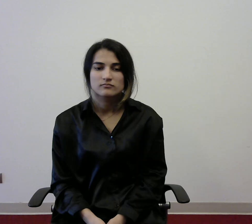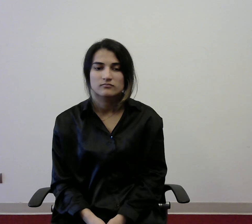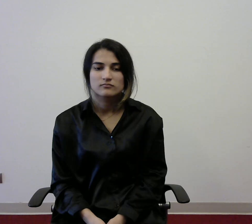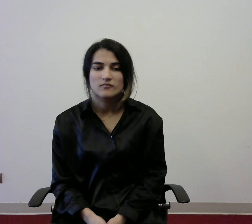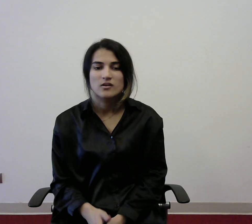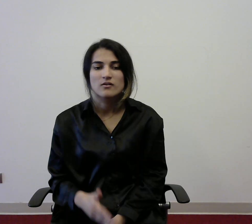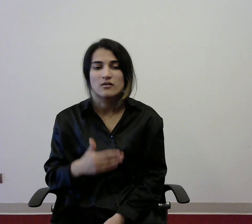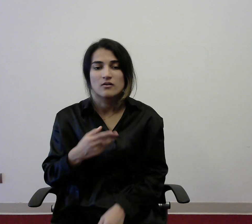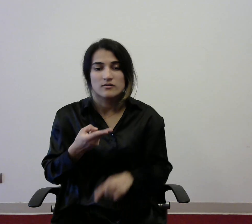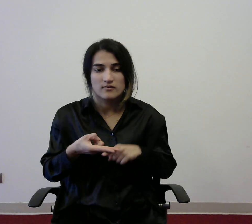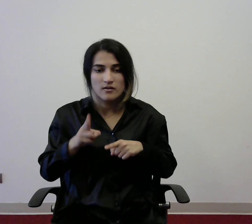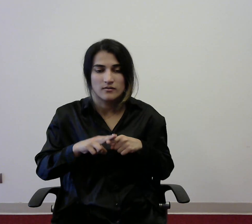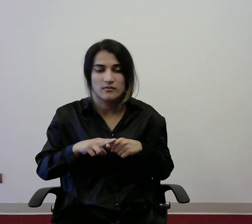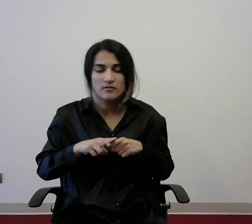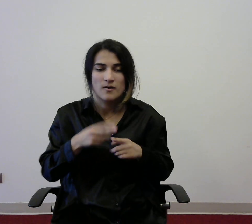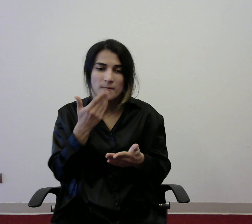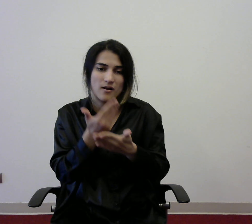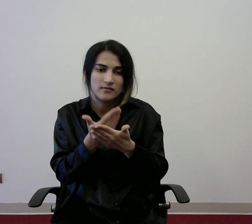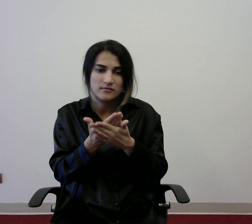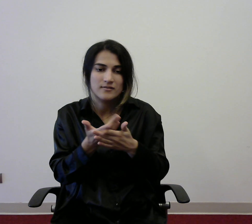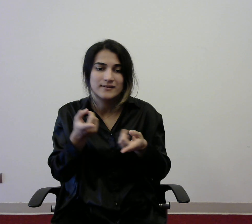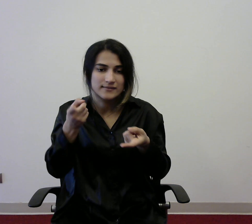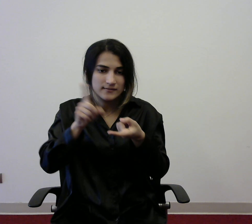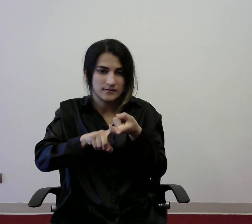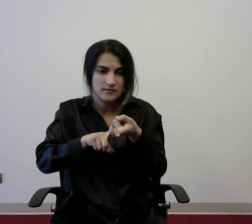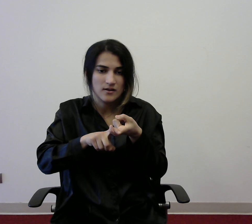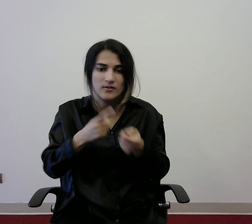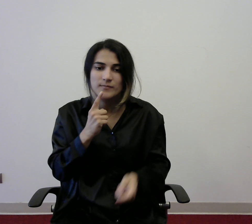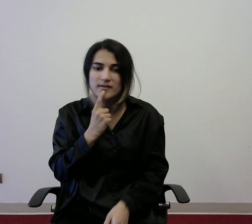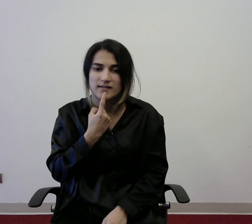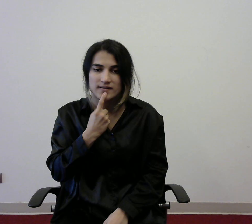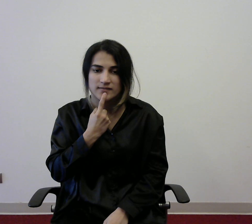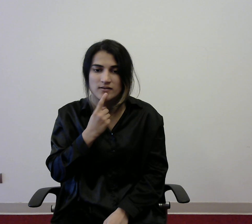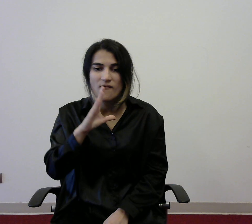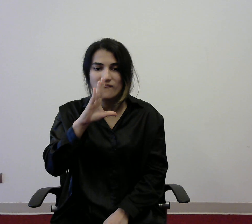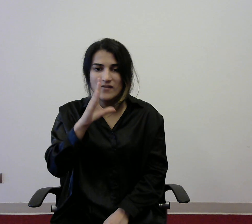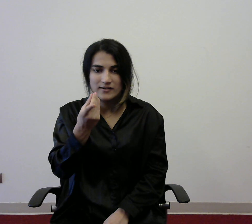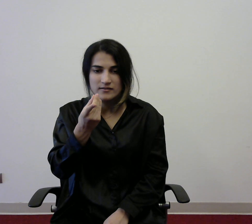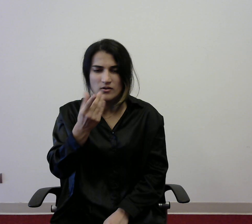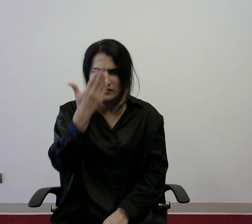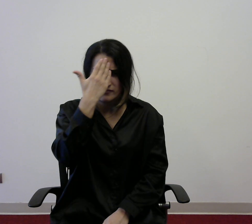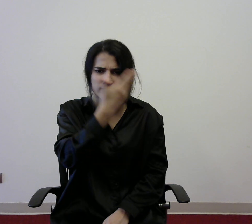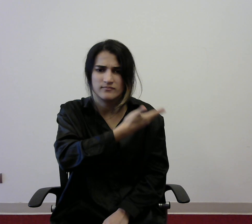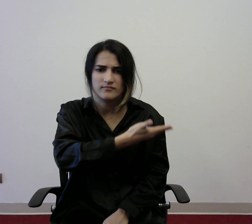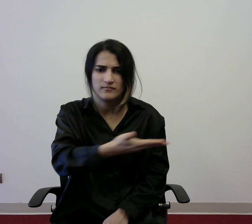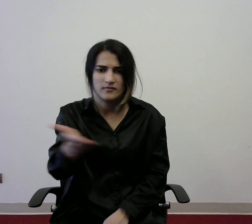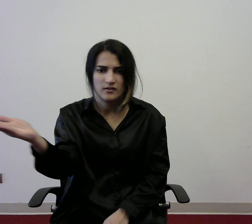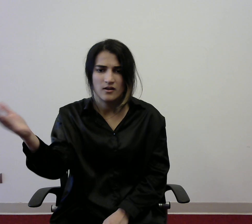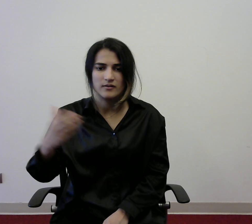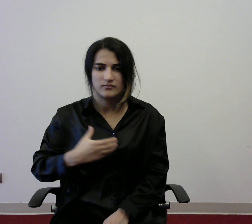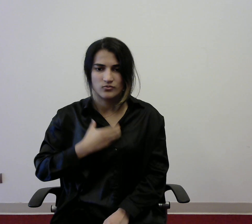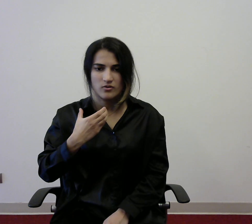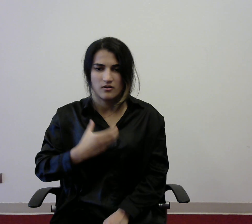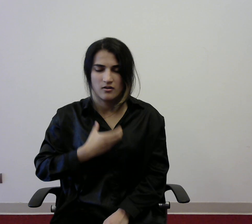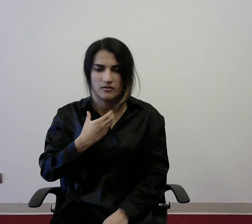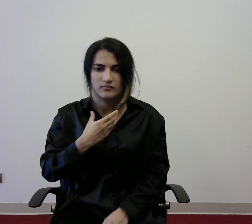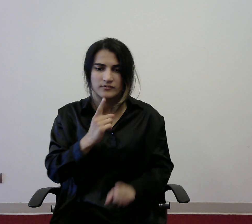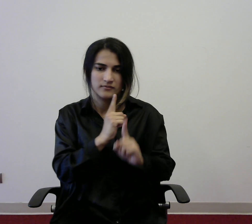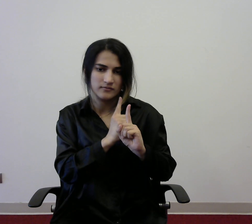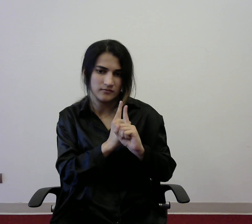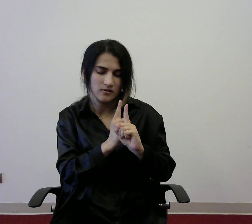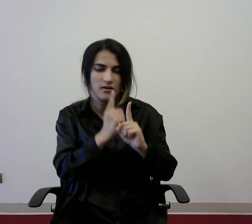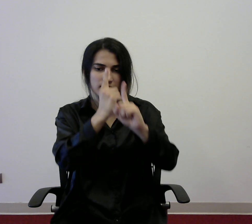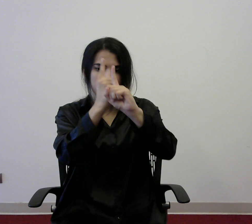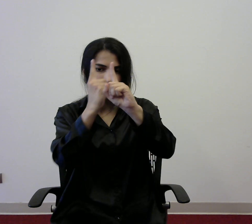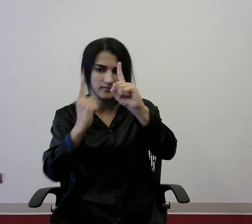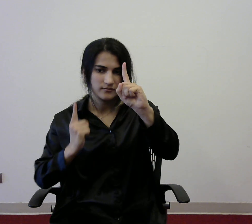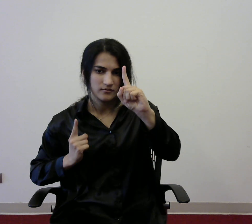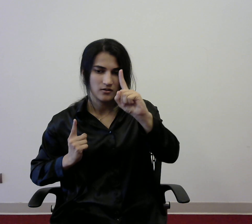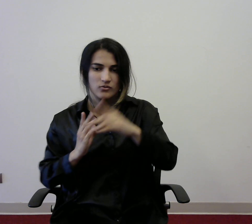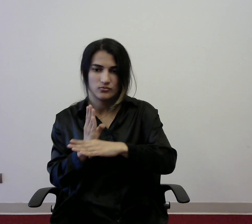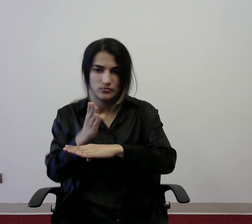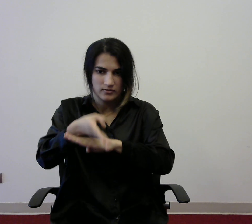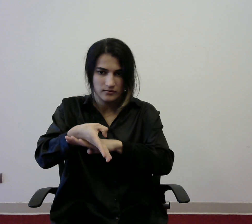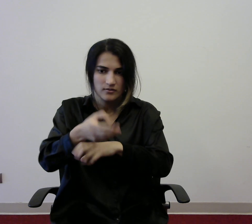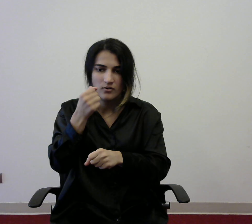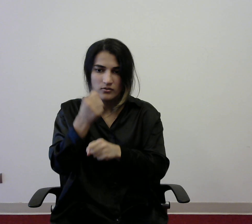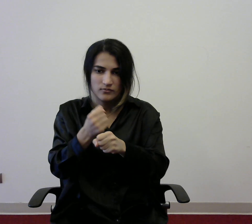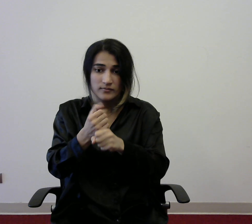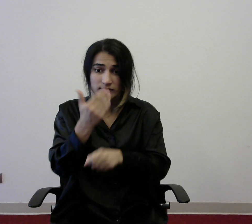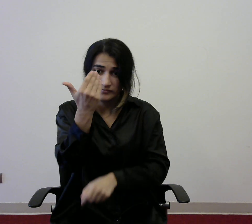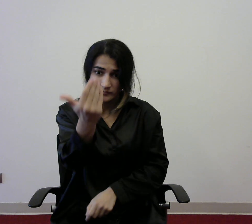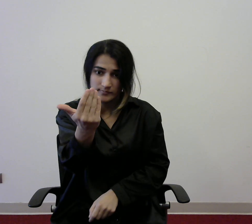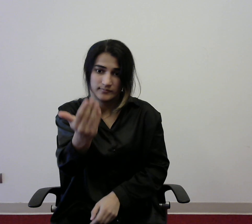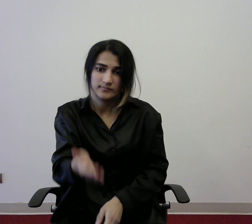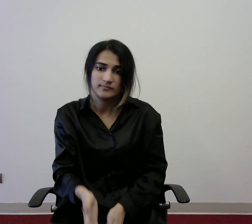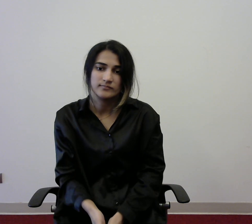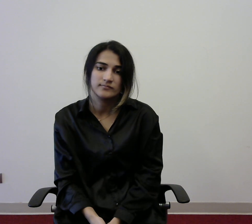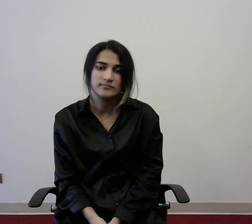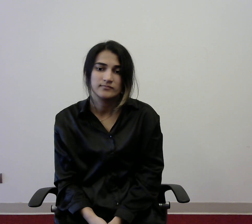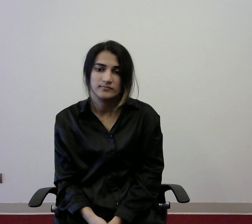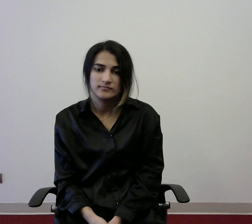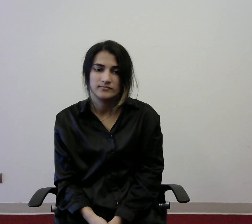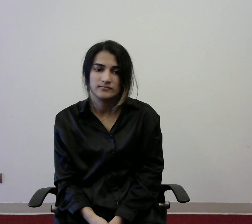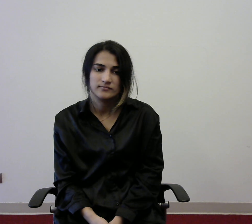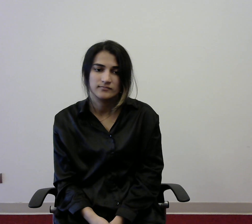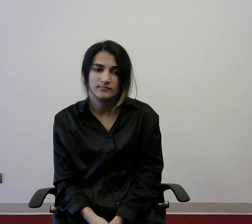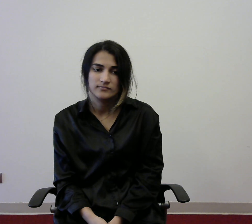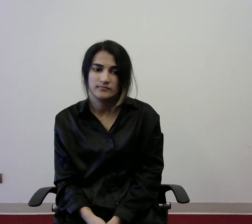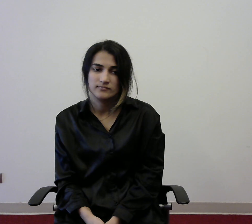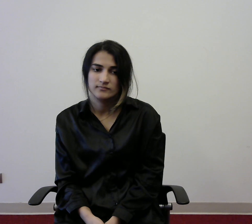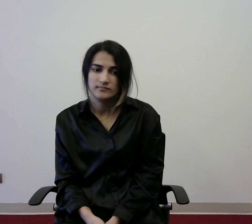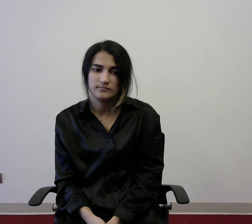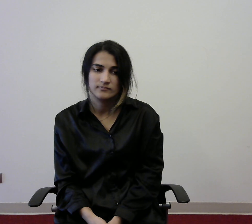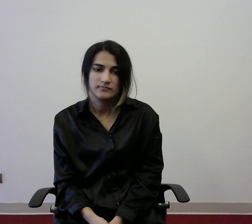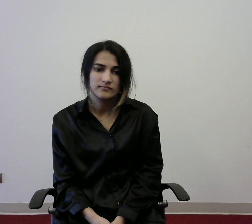Bu məsələ ilə bağlı Əmək və Əhalinin Sosial Müdafiəsi Nazirliyinə müraciət etməlisiniz